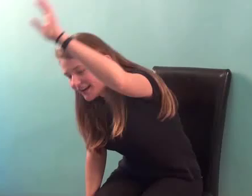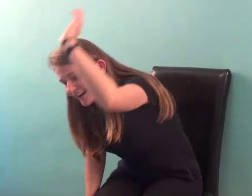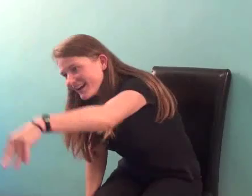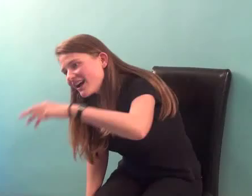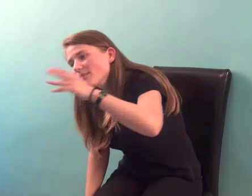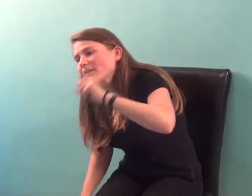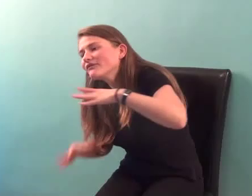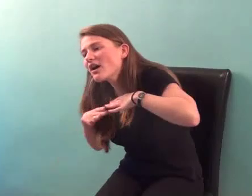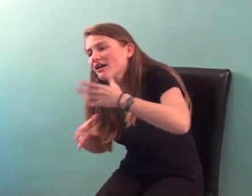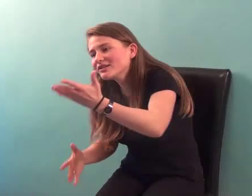A tak naprawdę kiedy masz wolne?